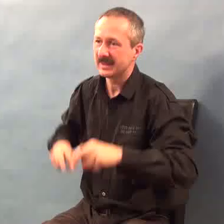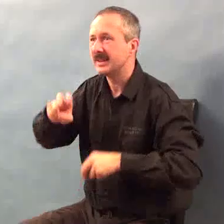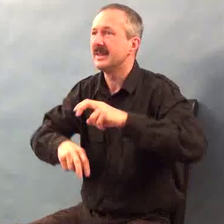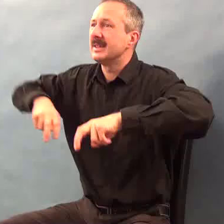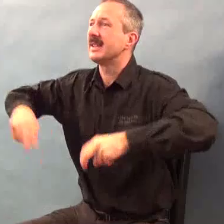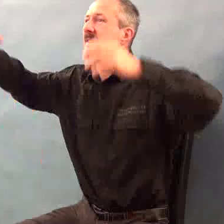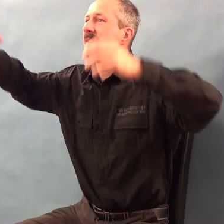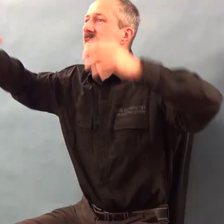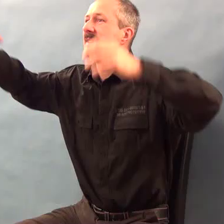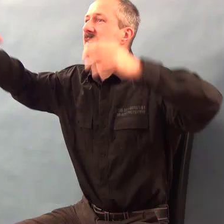Trzymał oburącz za gałęzie drzewa i zaczął wołać.